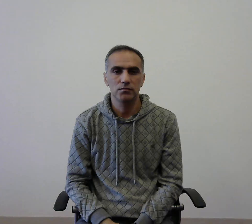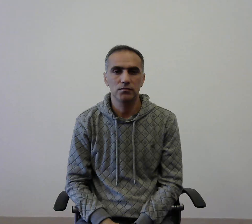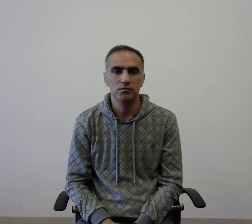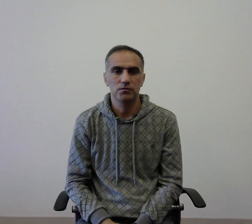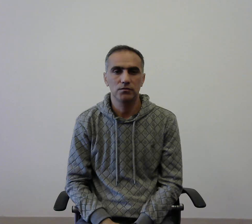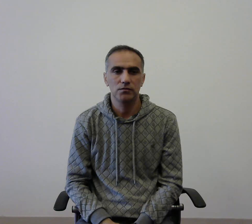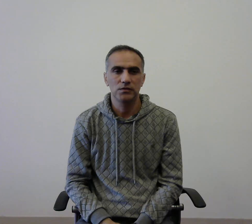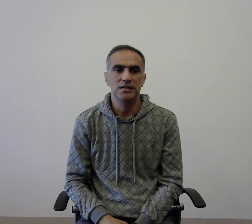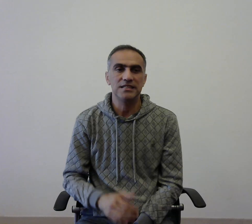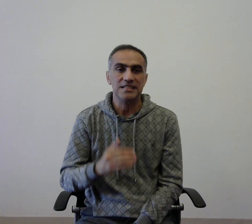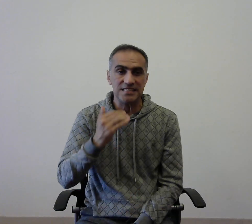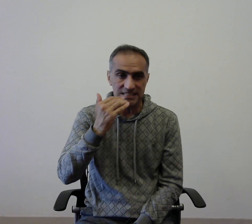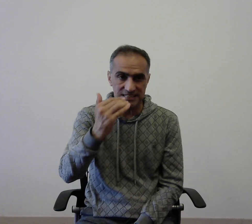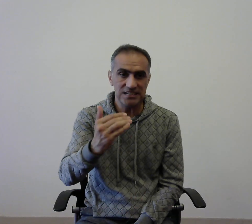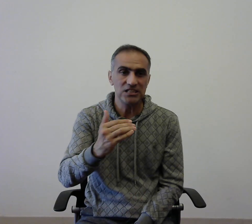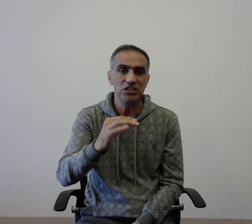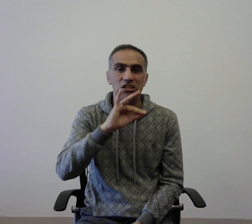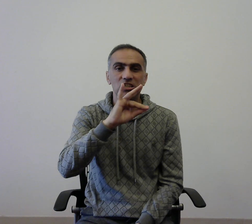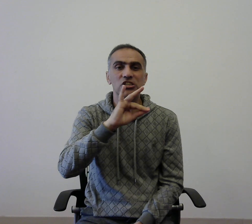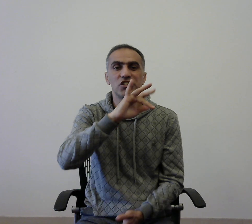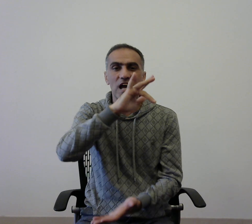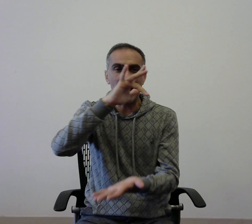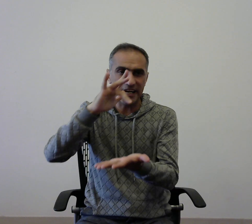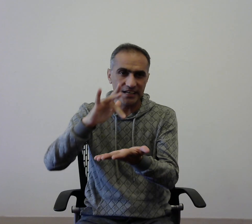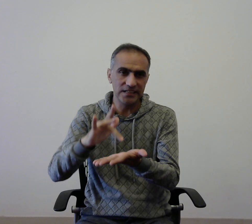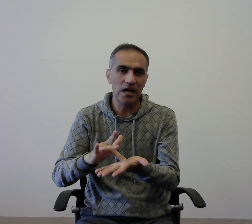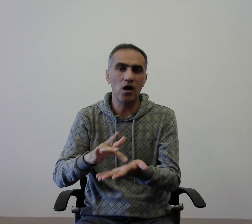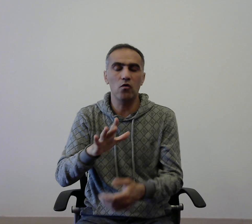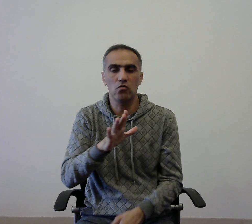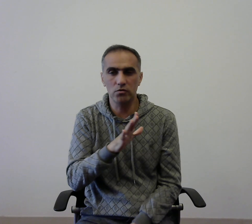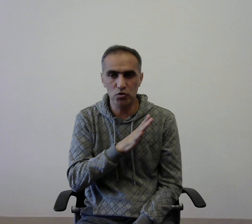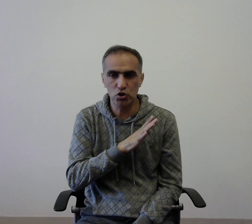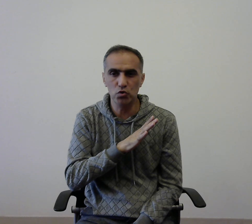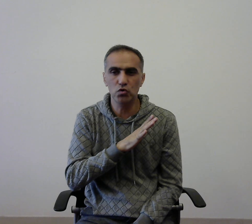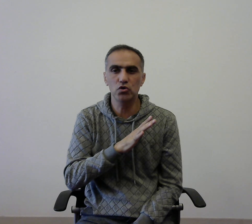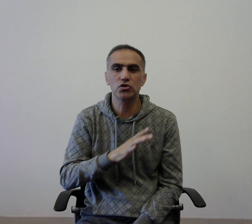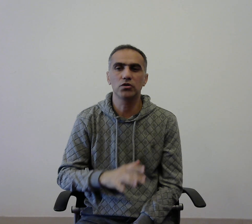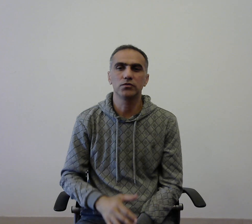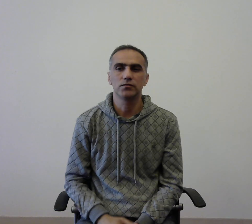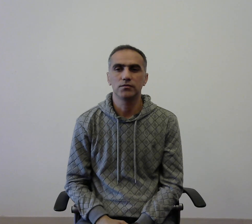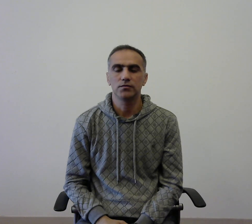Siz İçərişəhərdə olmusuz?